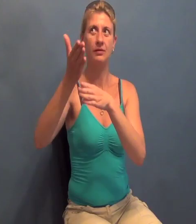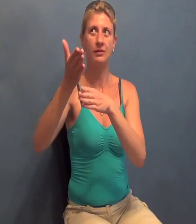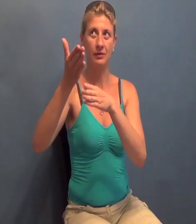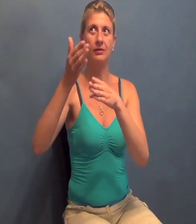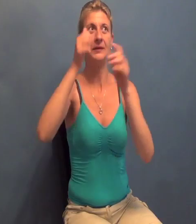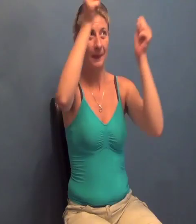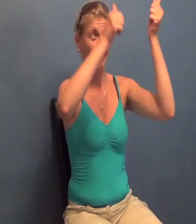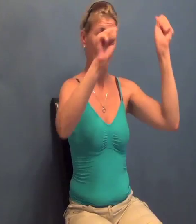Mężczyzna kończy montować okno.